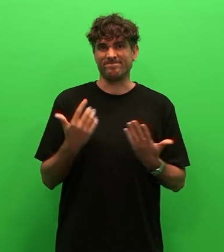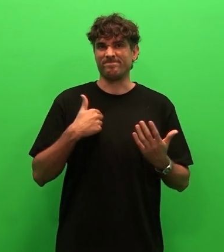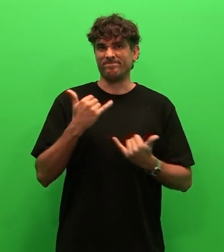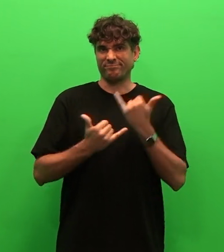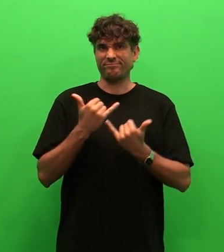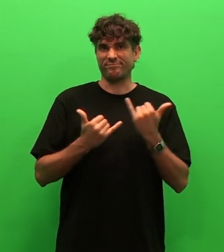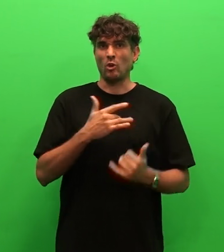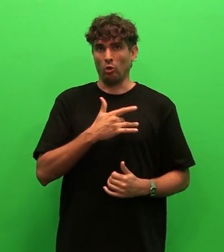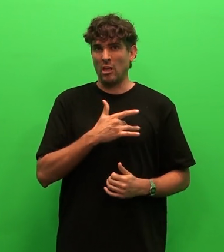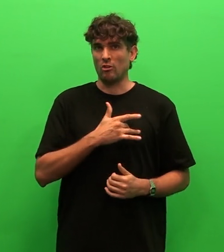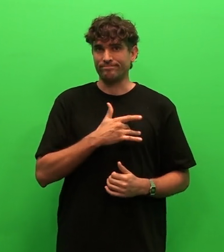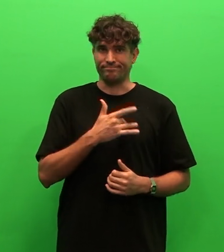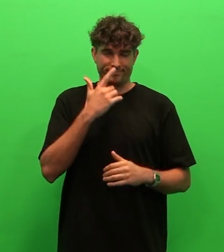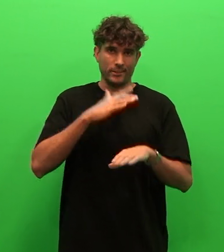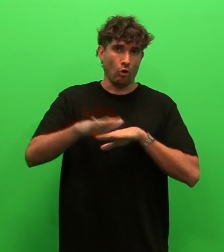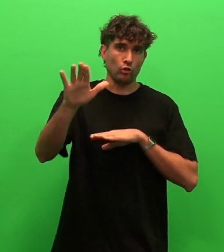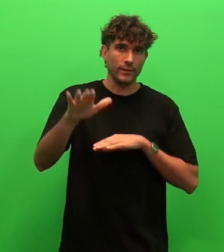Sí, tinc problemes crònics al cor.